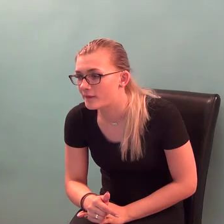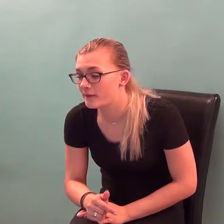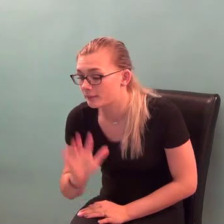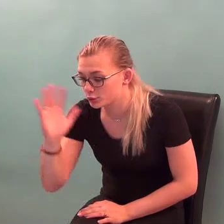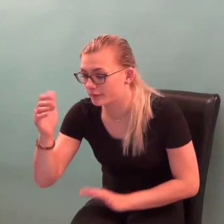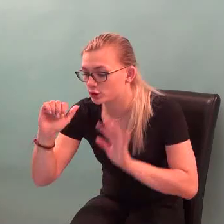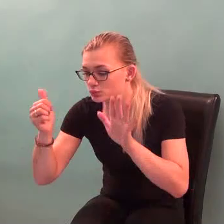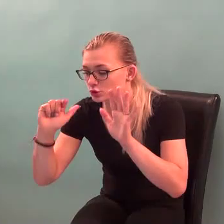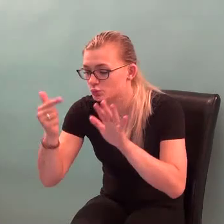Piąty, szósty, siódmy.